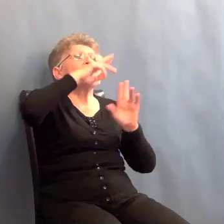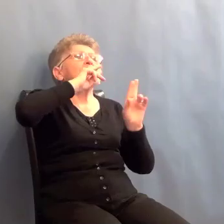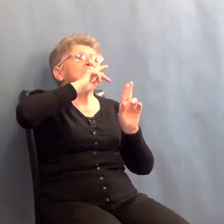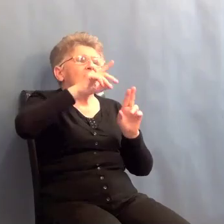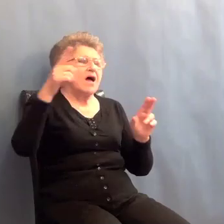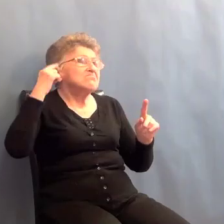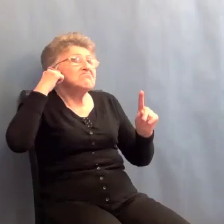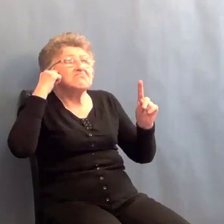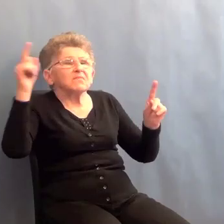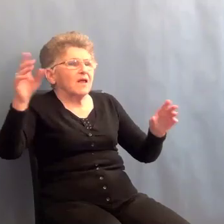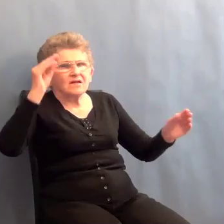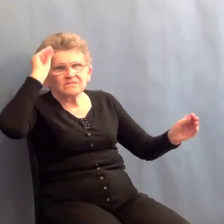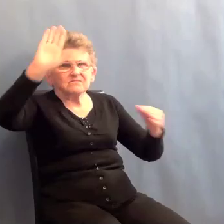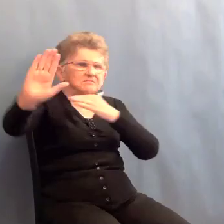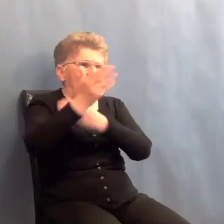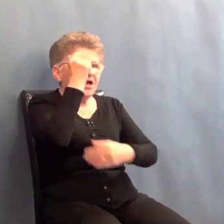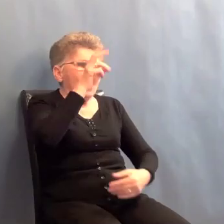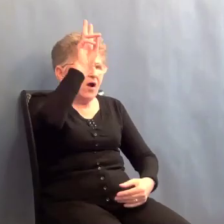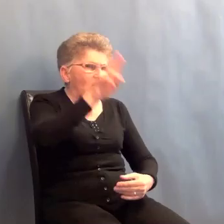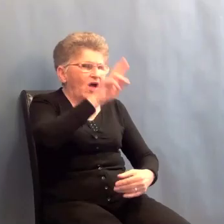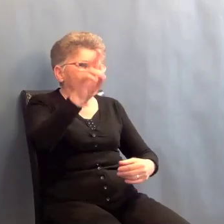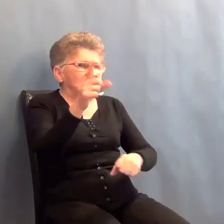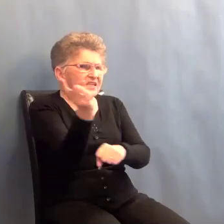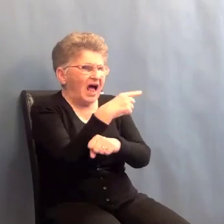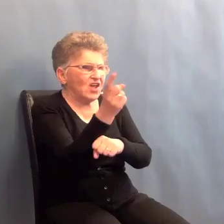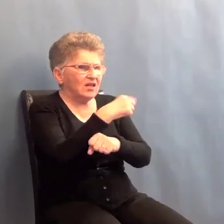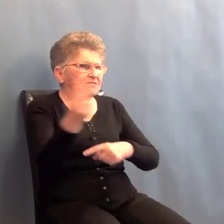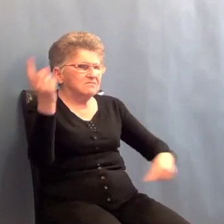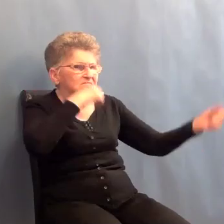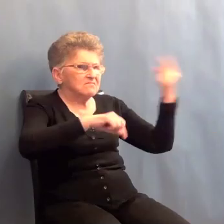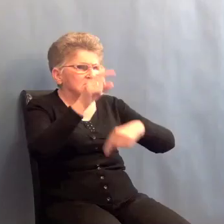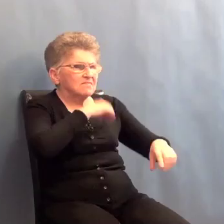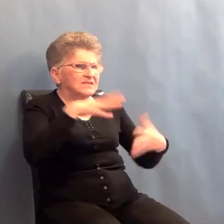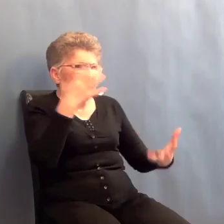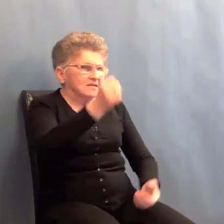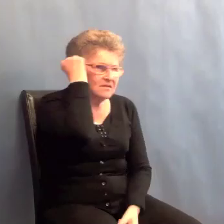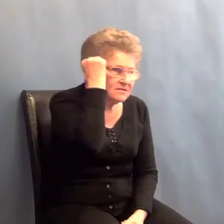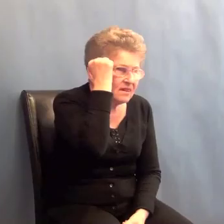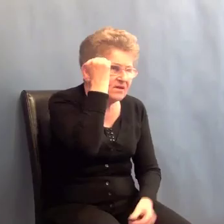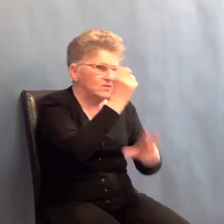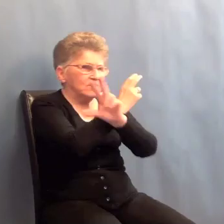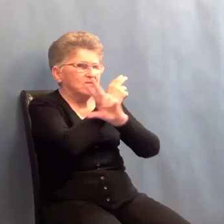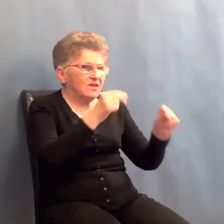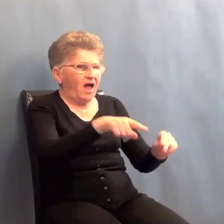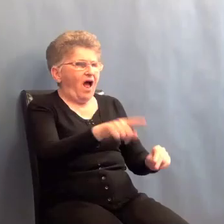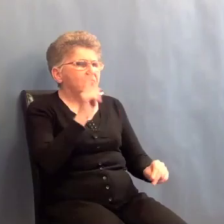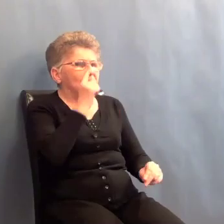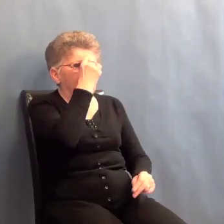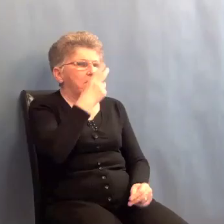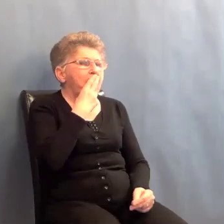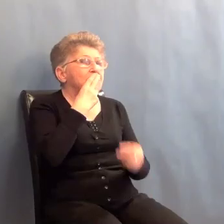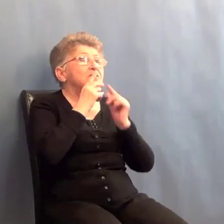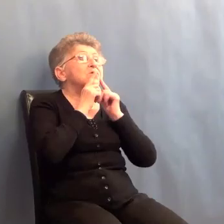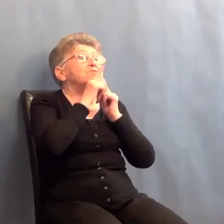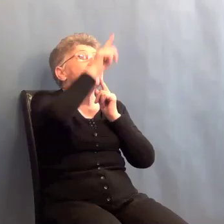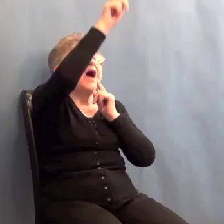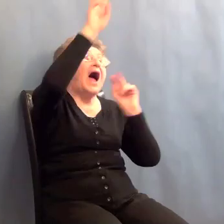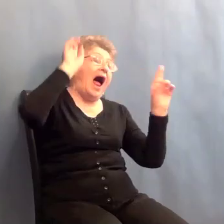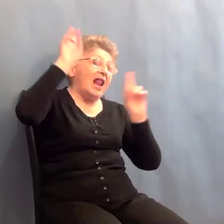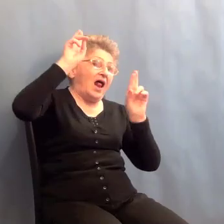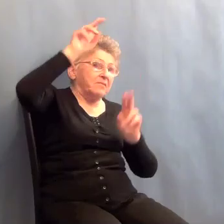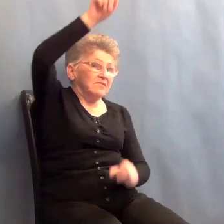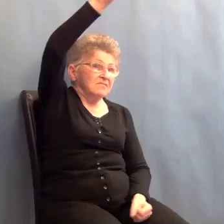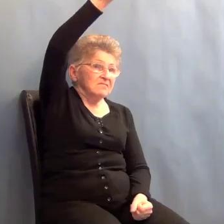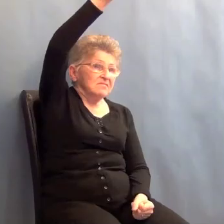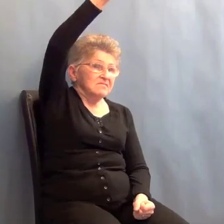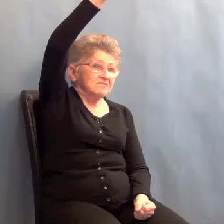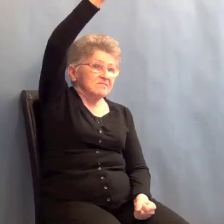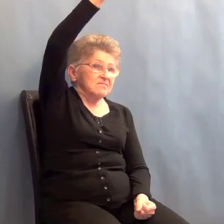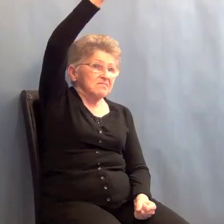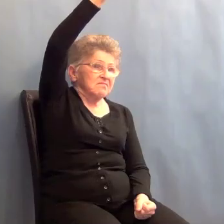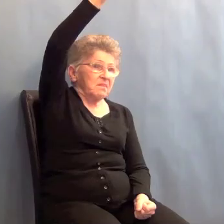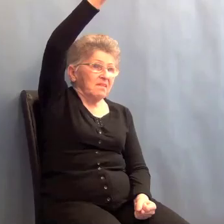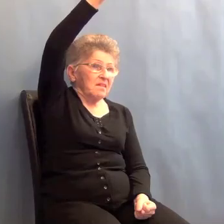Usłyszeli i wezwali pogotowie i strażaków. Przyjechali, chcieli rozwalić drzwi, ale stwierdzili, że nie ma po co, bo ten chłopak jest za głupi, by palić papierosy pod czujnikiem dymu.